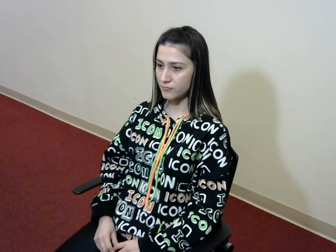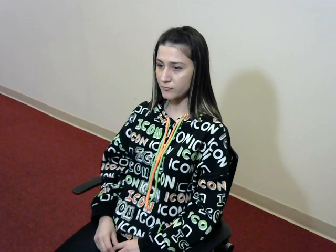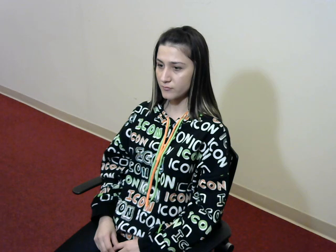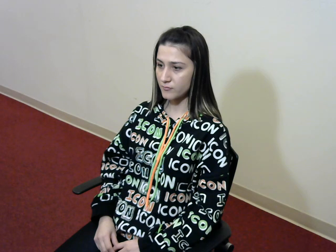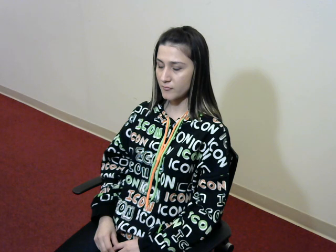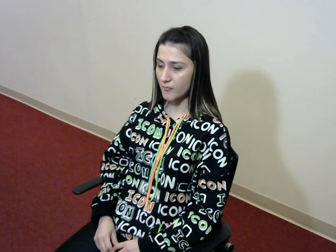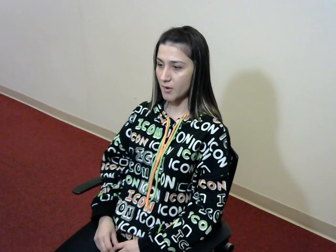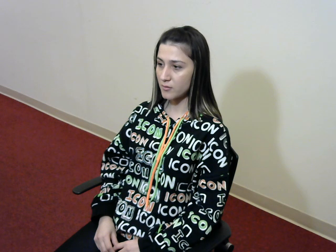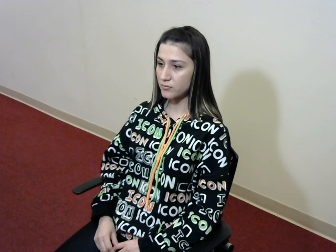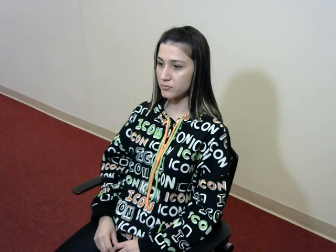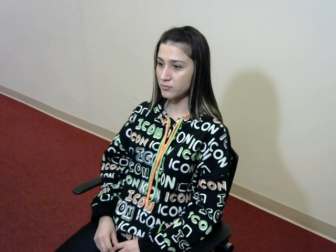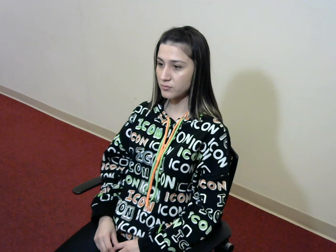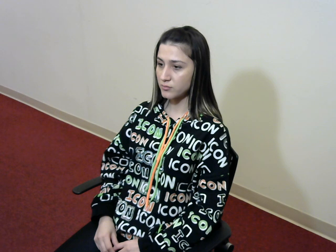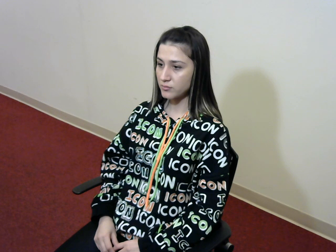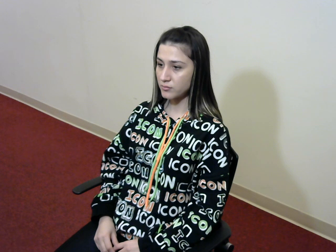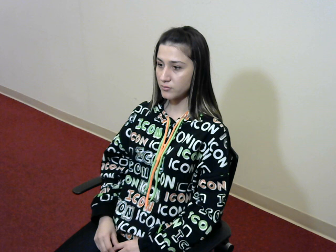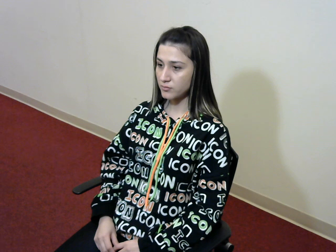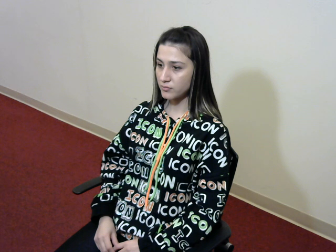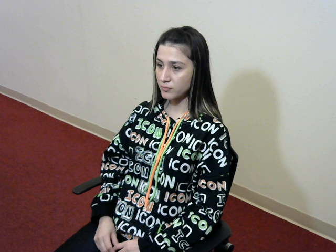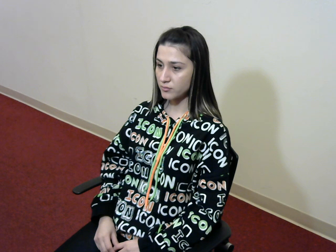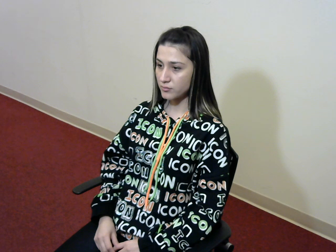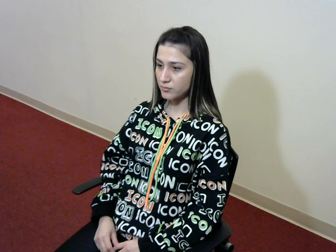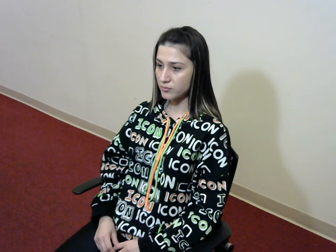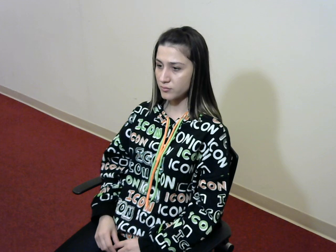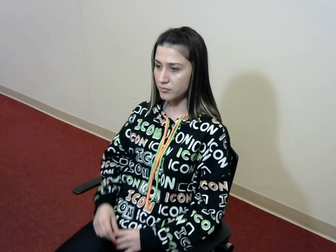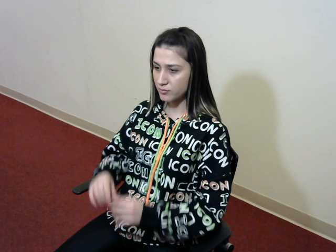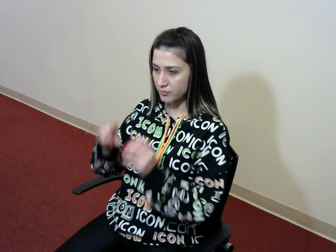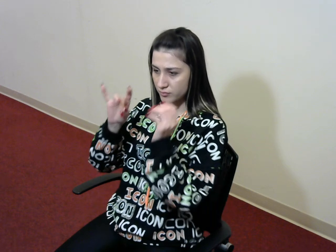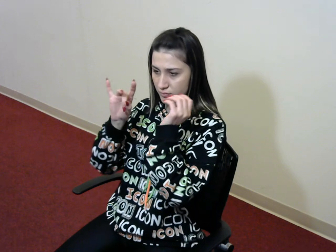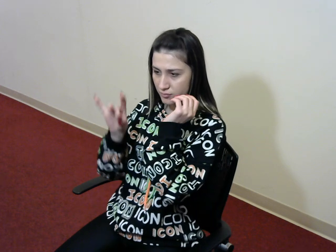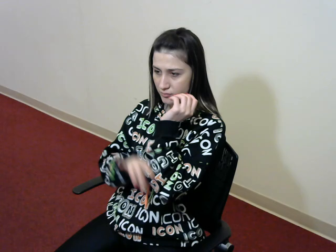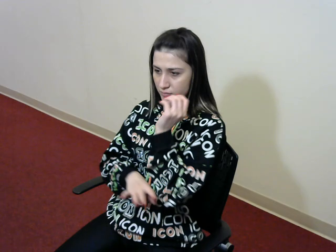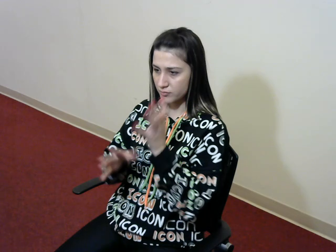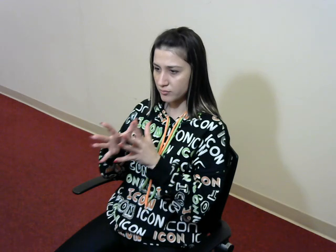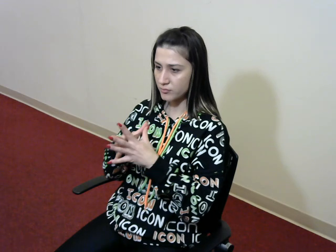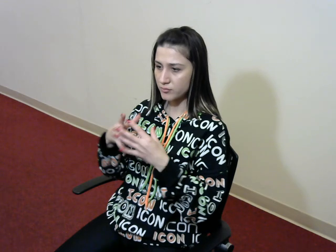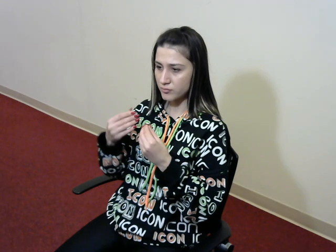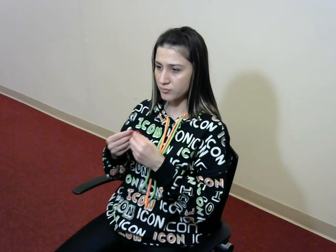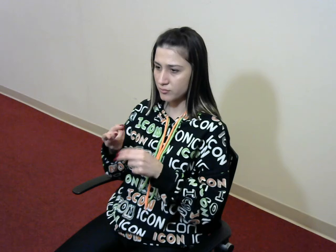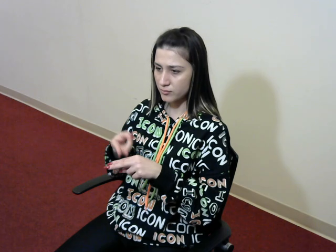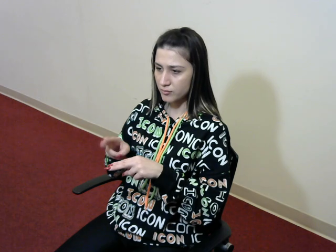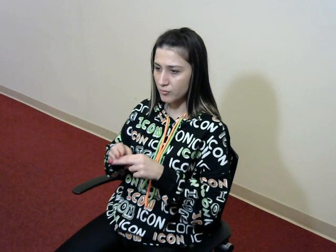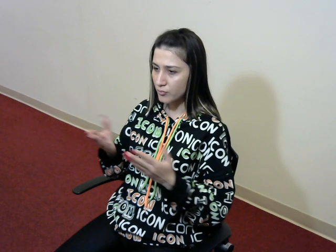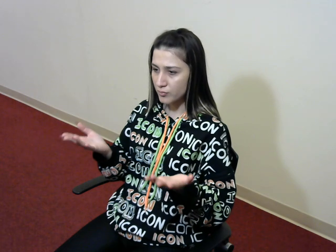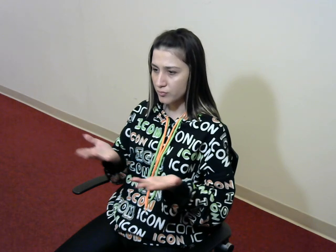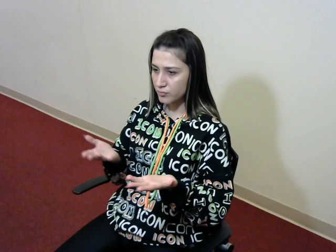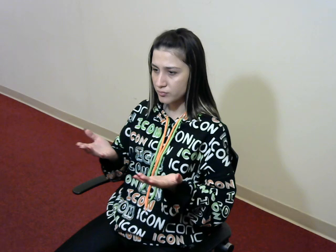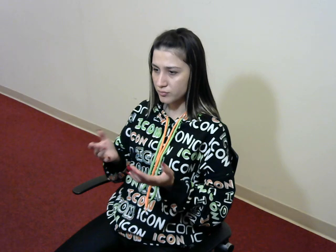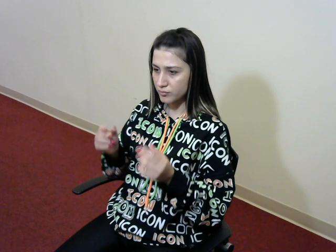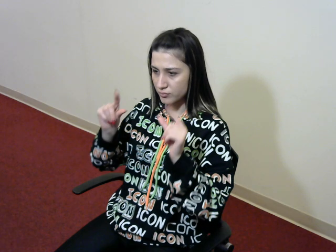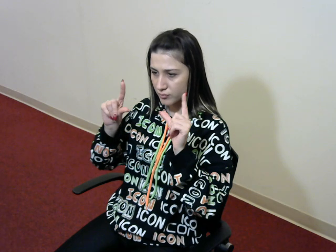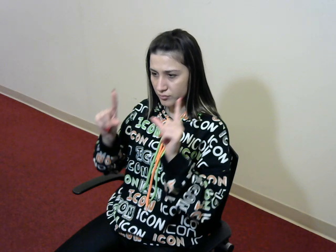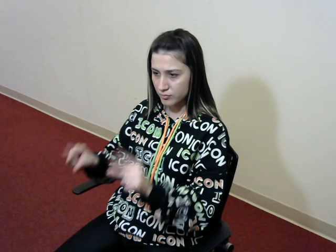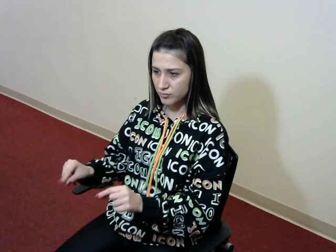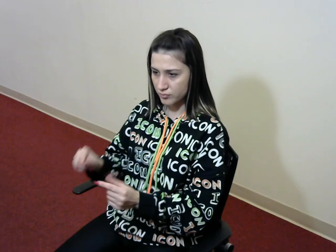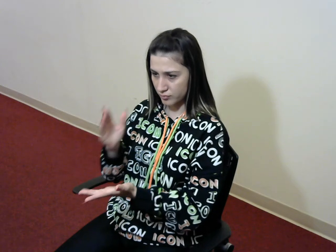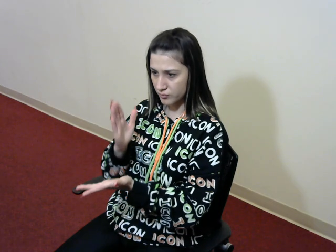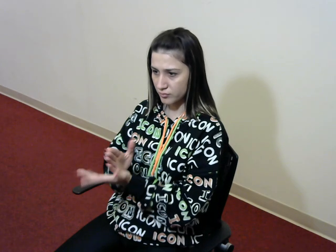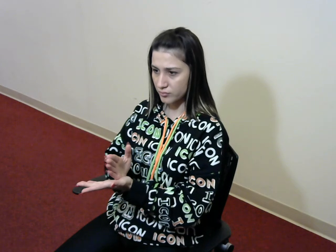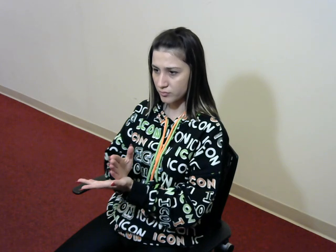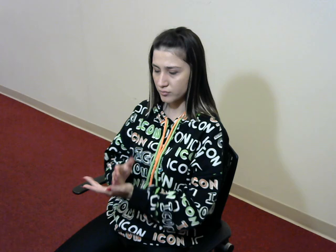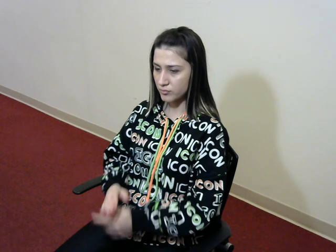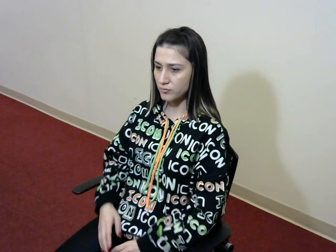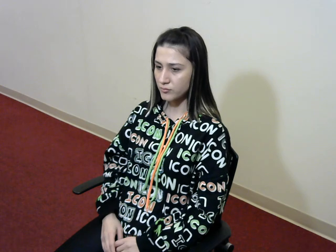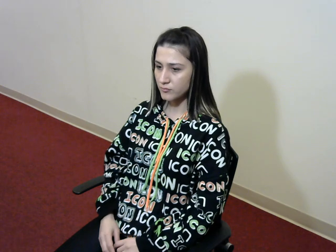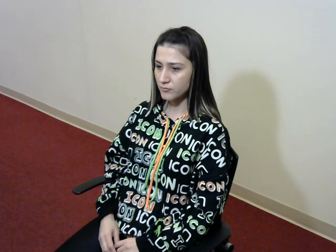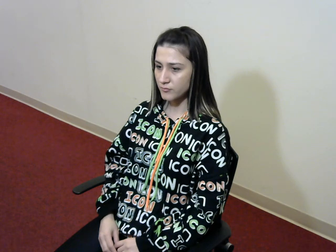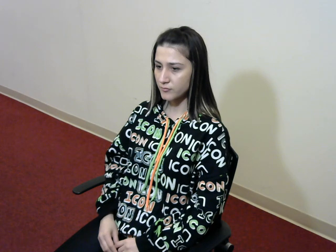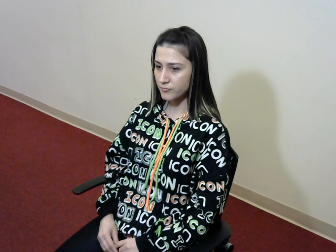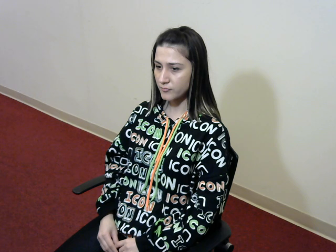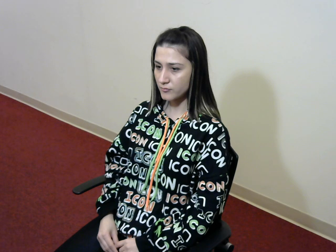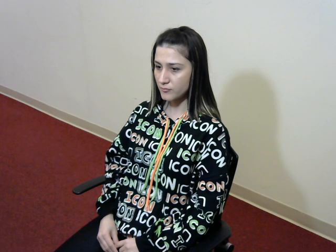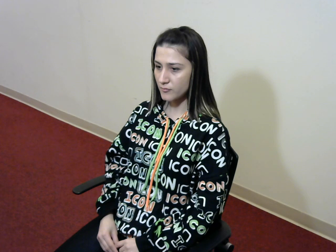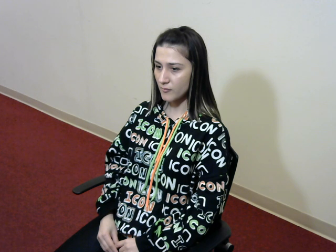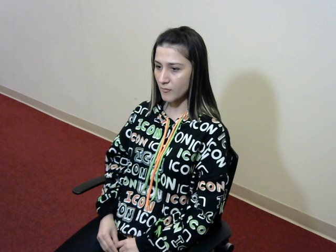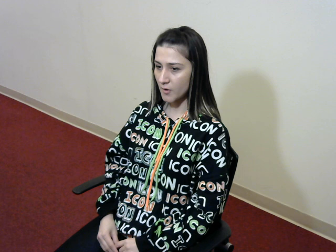Kasıb ailələr üçün hansı endirimlər var?